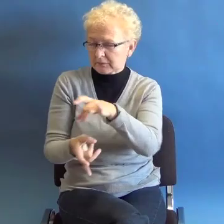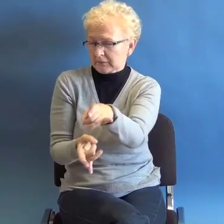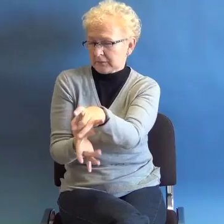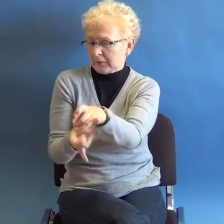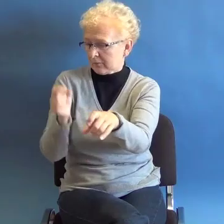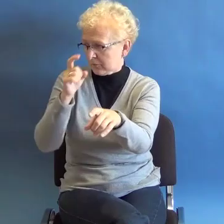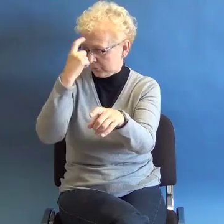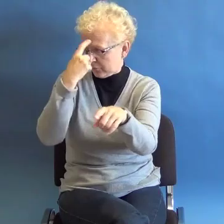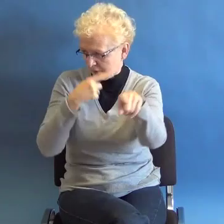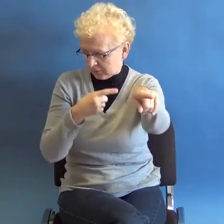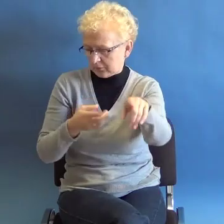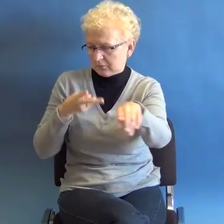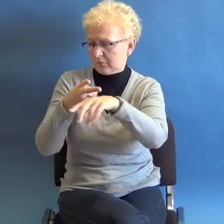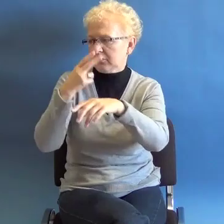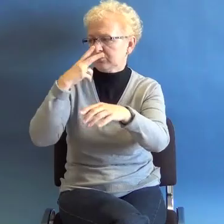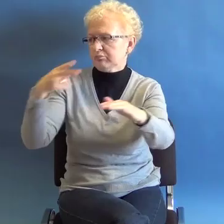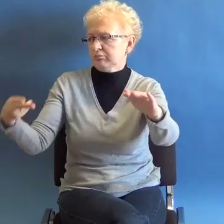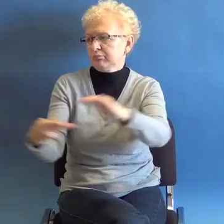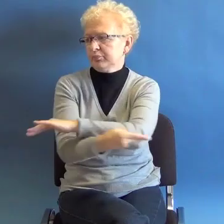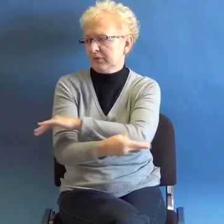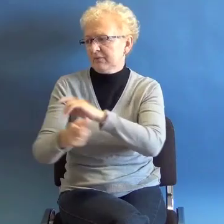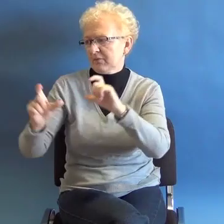Na Głównym wpadł pod pociąg, miał wypadek.